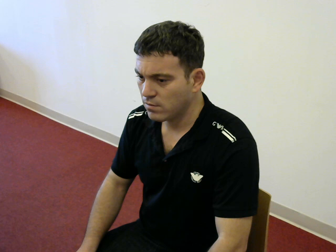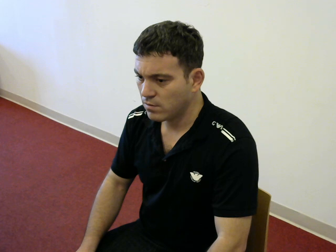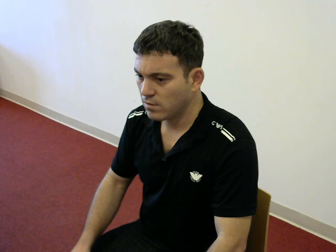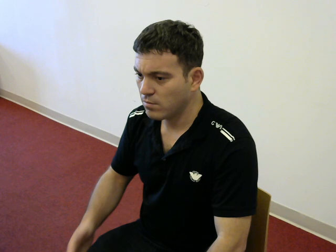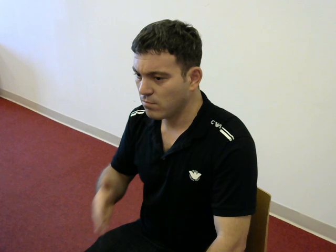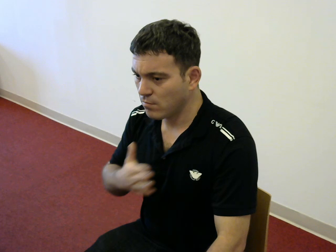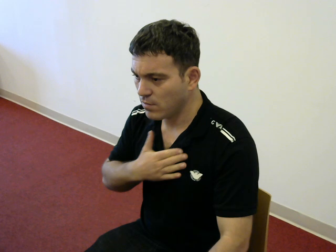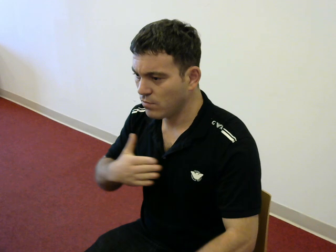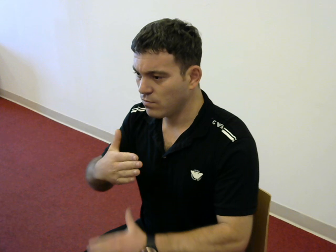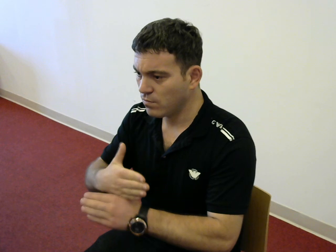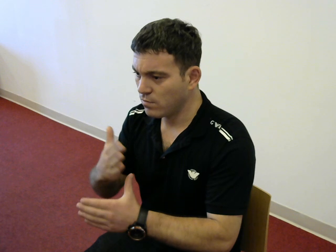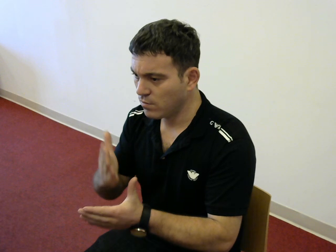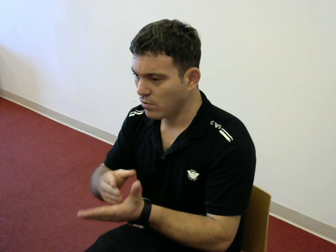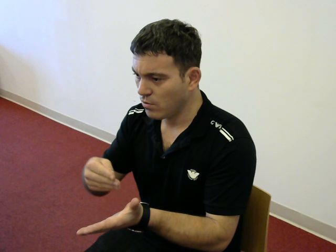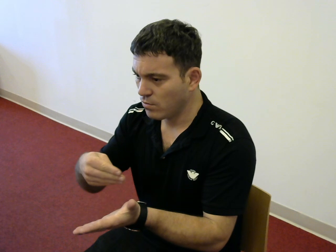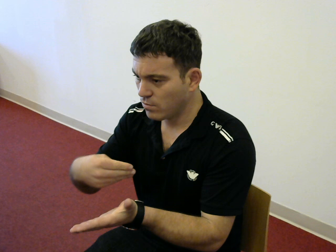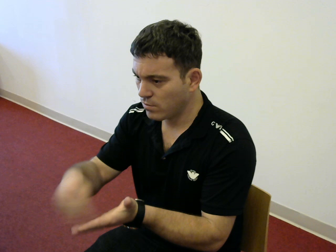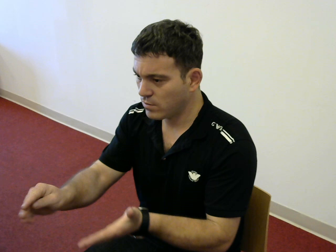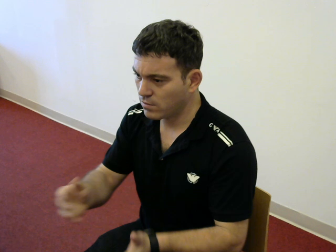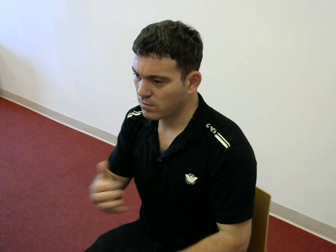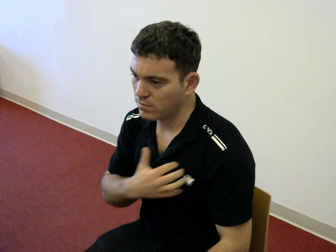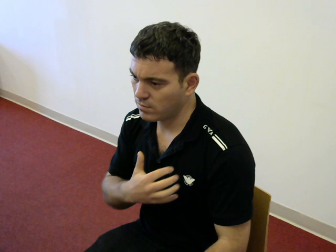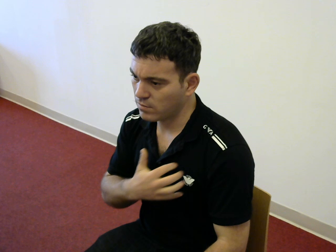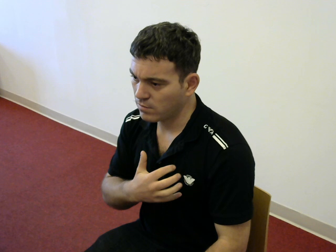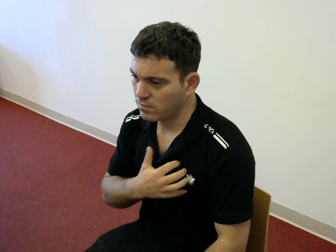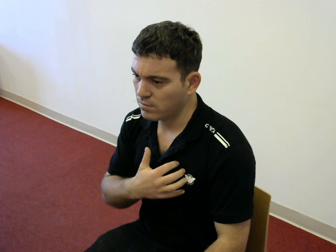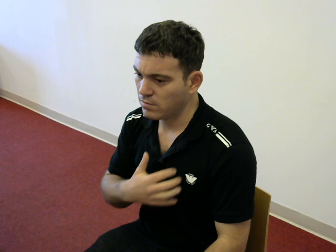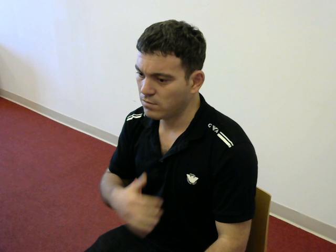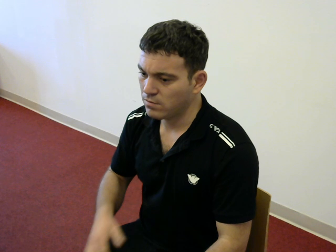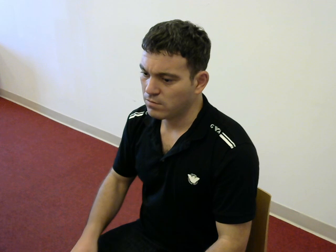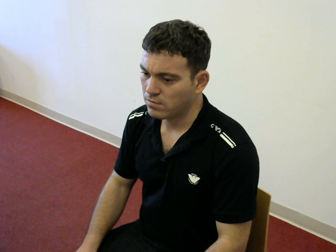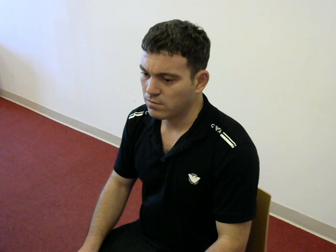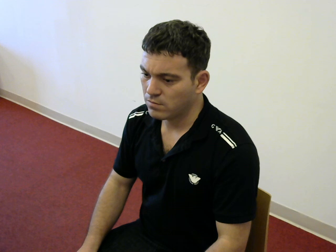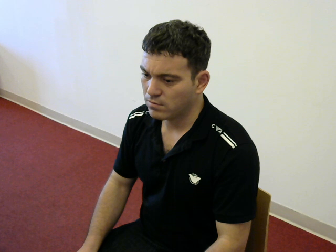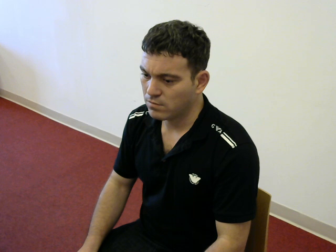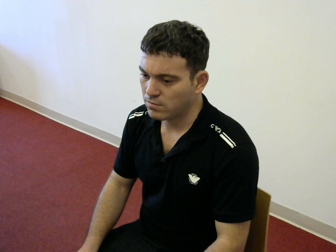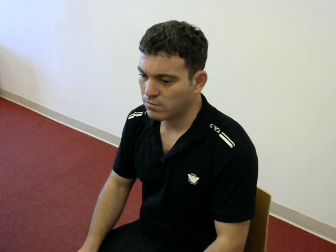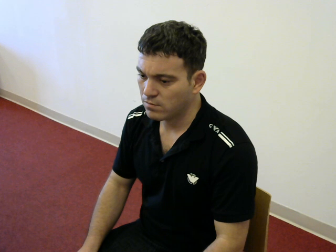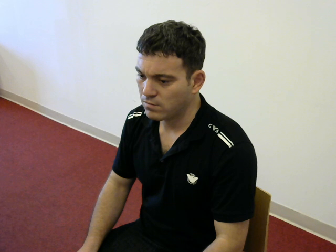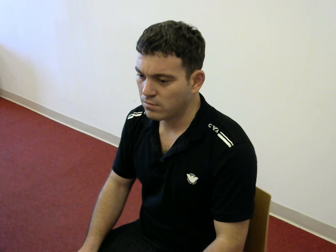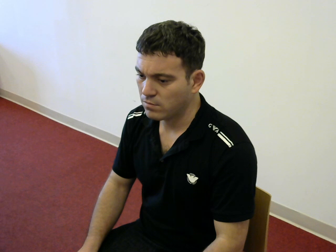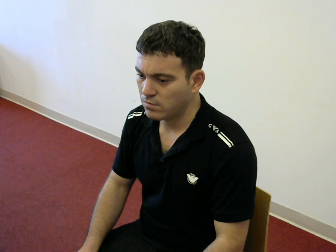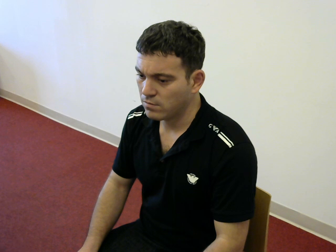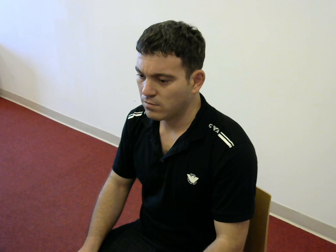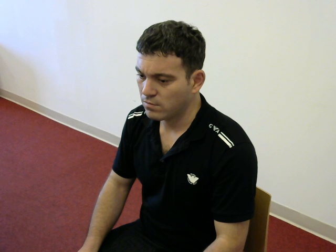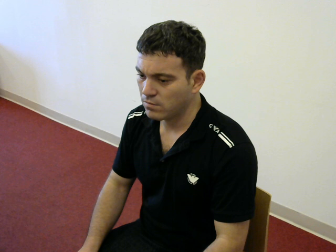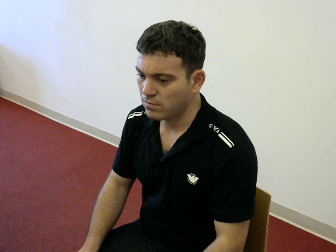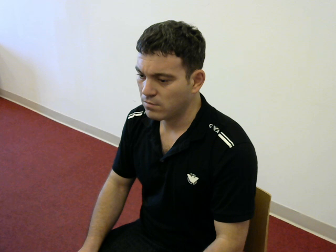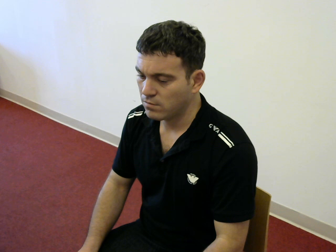Mən çörək almaq istəyirəm